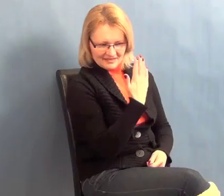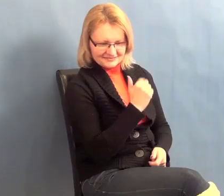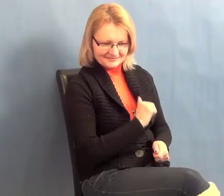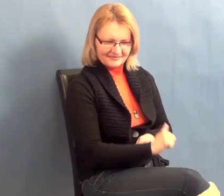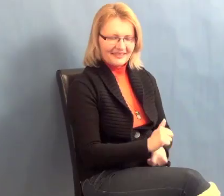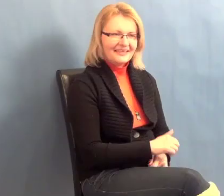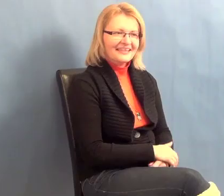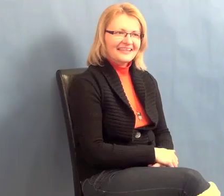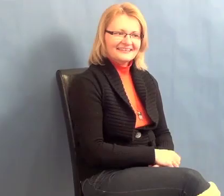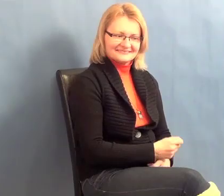Dziwne.